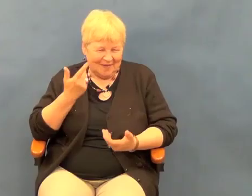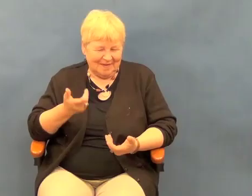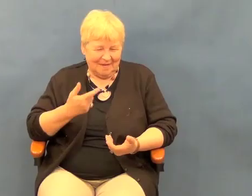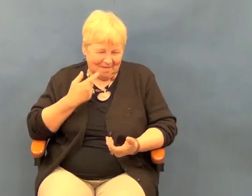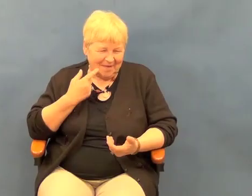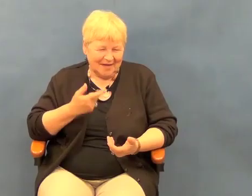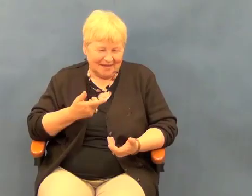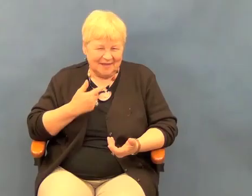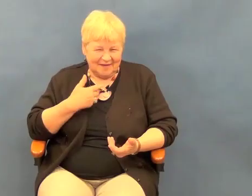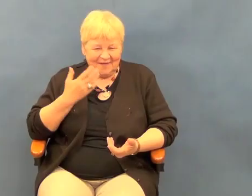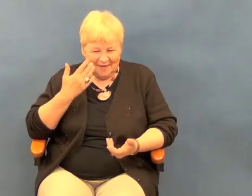To jest bajka, ja wiem o tym.